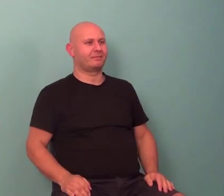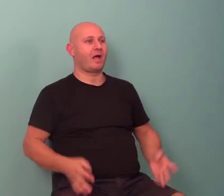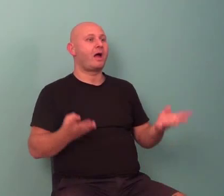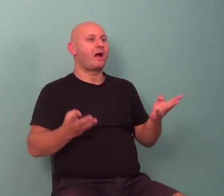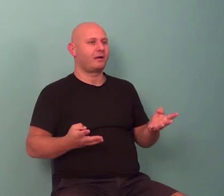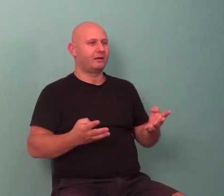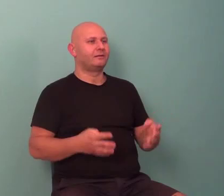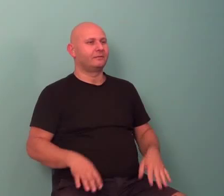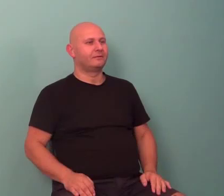Leżący płasko płot.